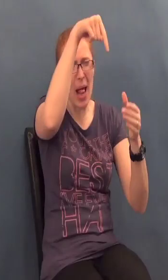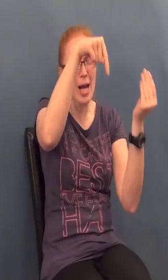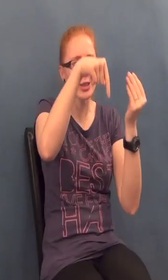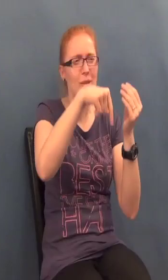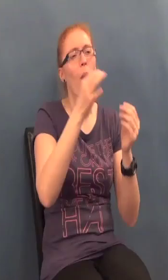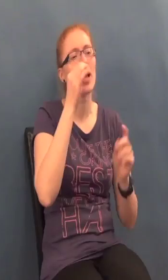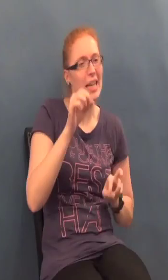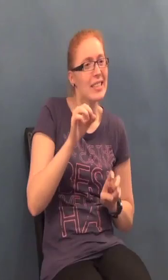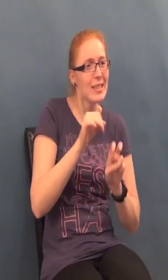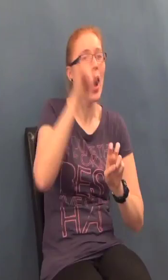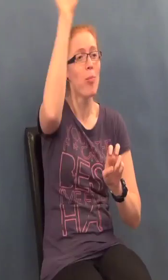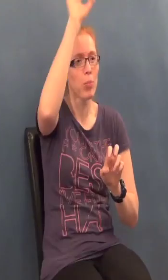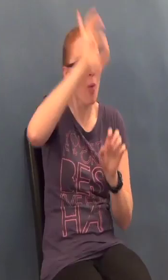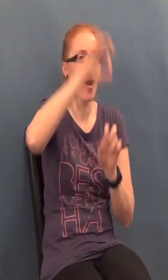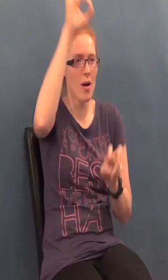W tym samym czasie kot się wspina i następuje zderzenie.